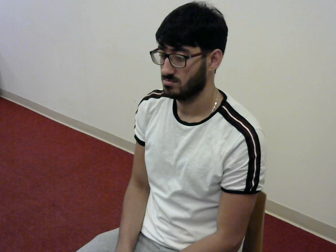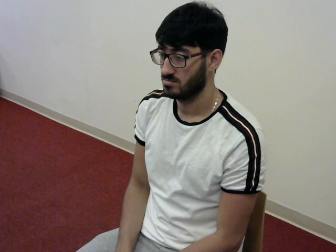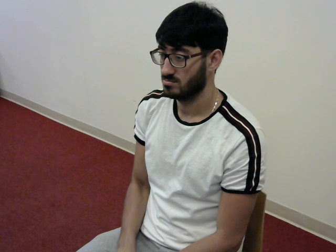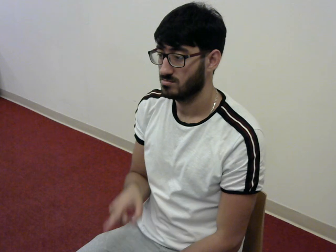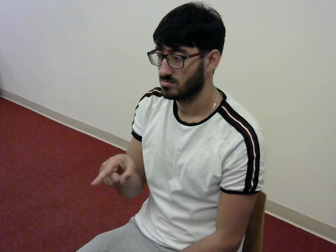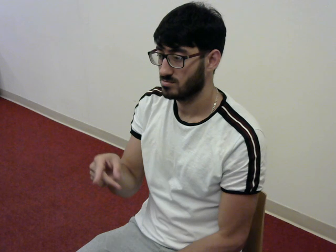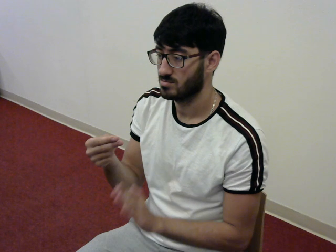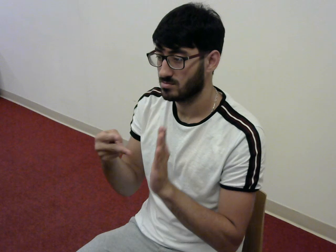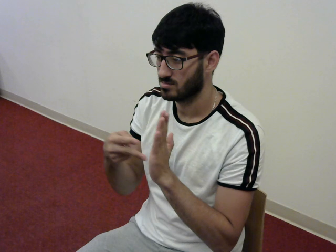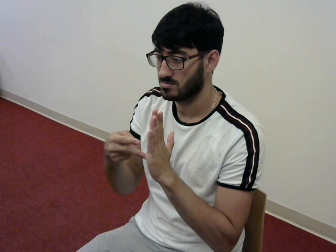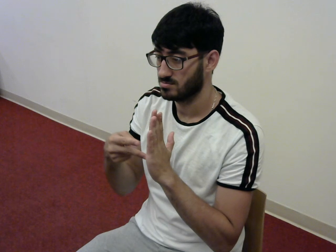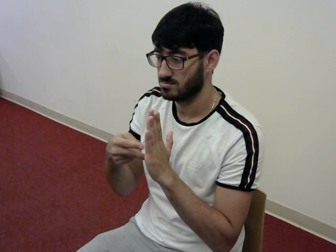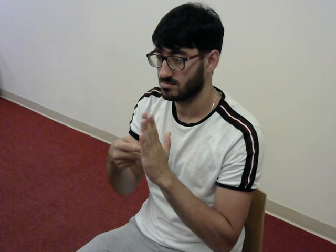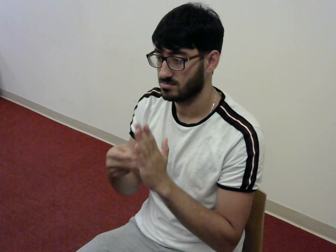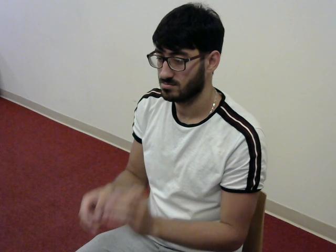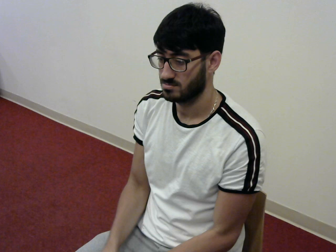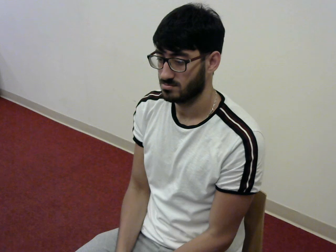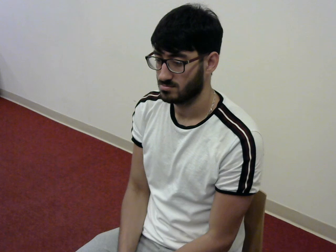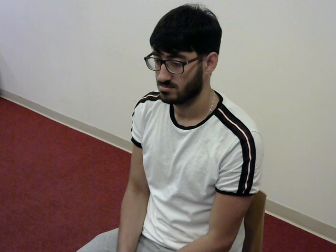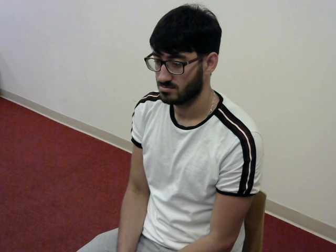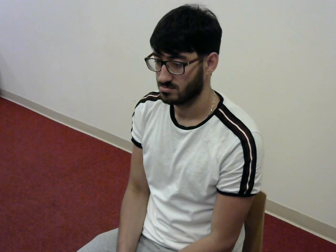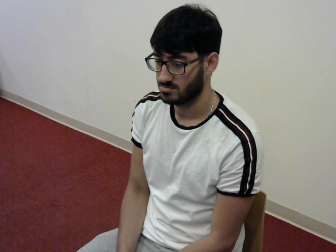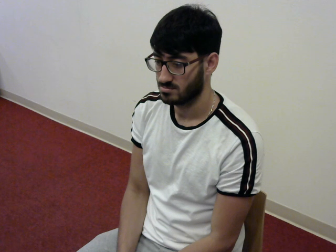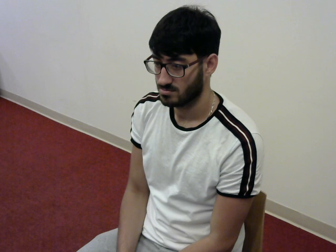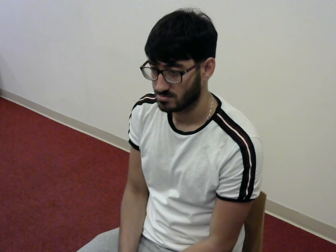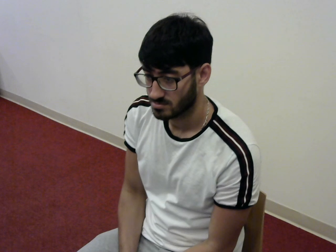Bu neçəyədir?